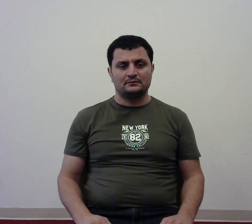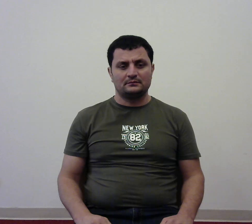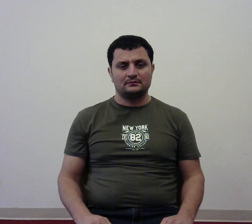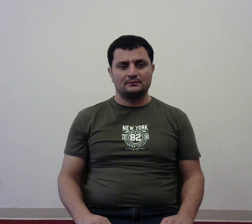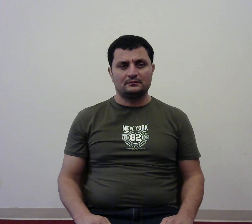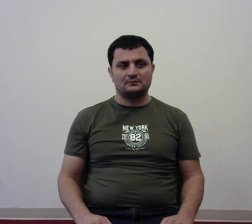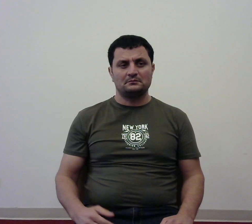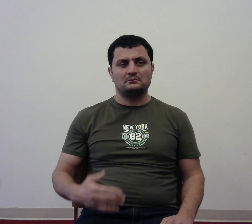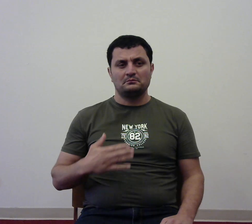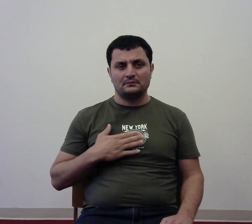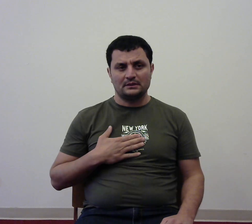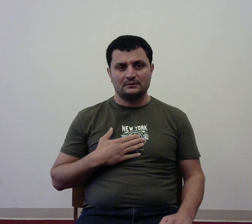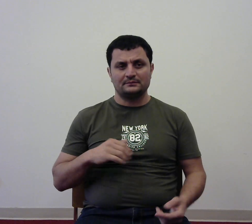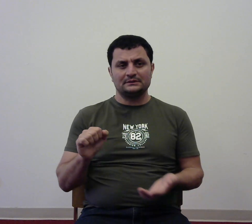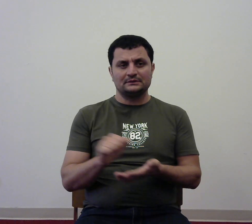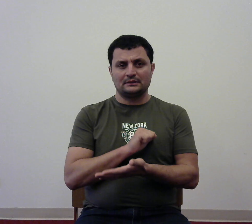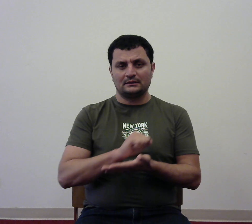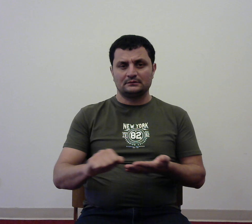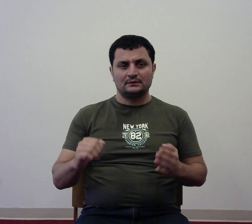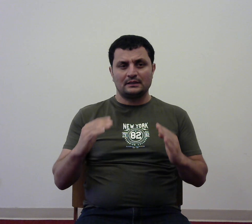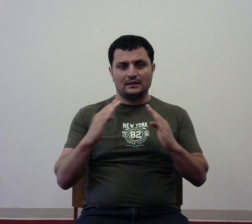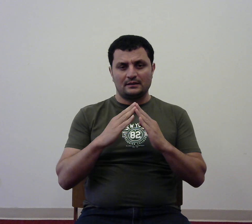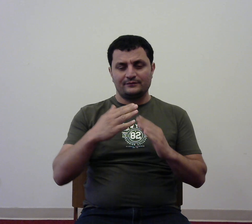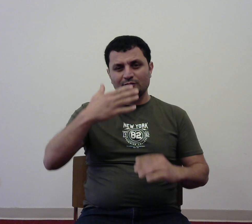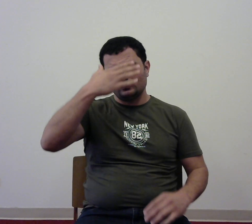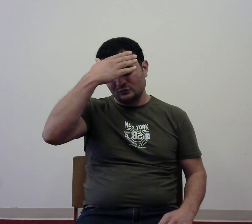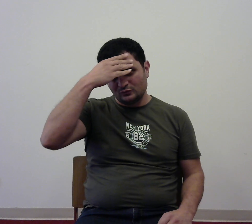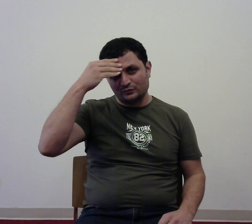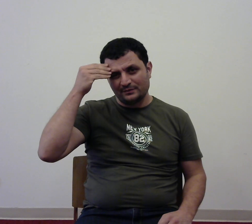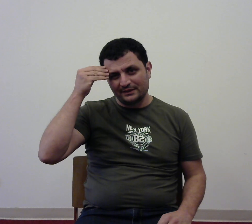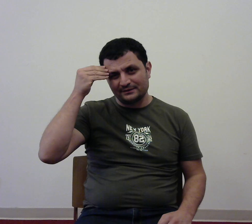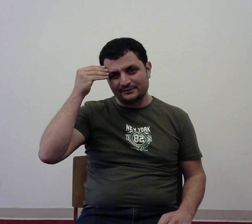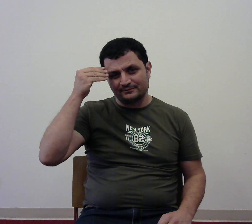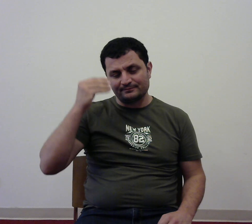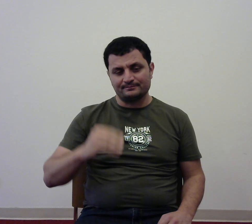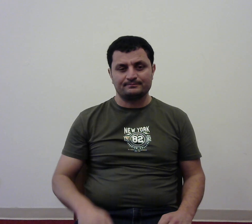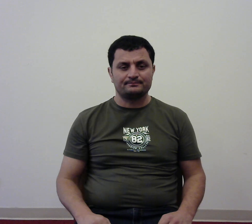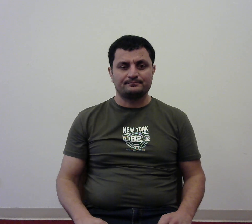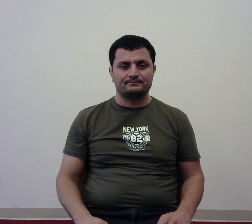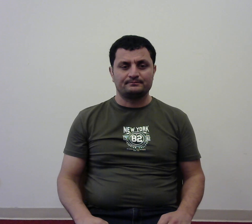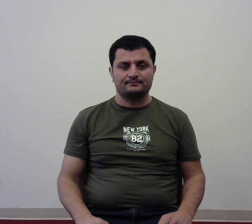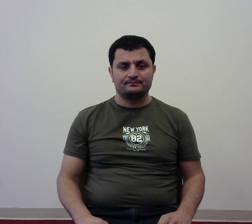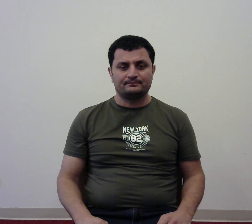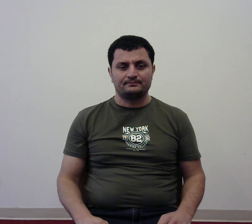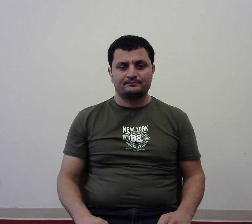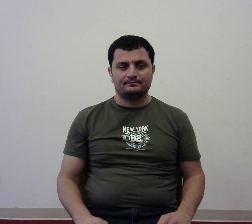Mən sənədlərimi evdə unutmuşam